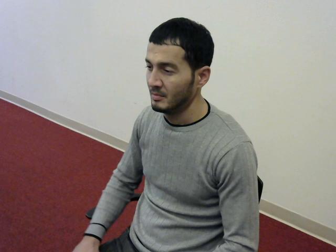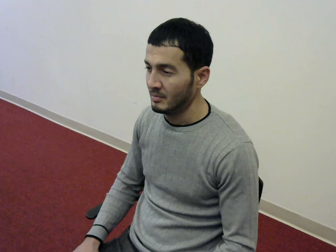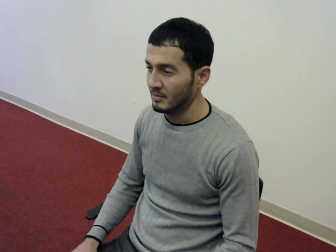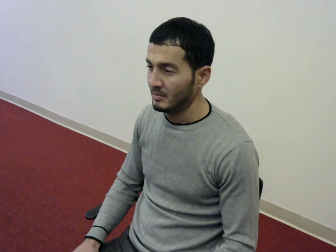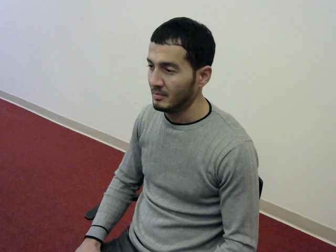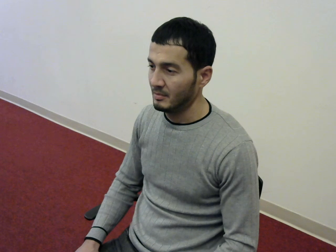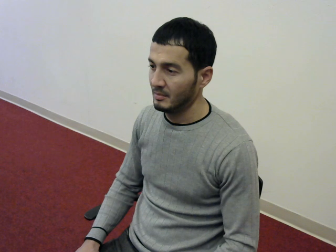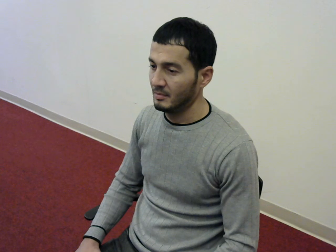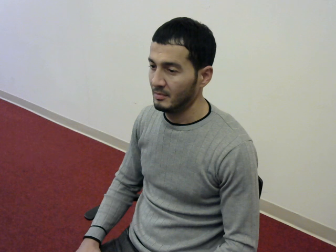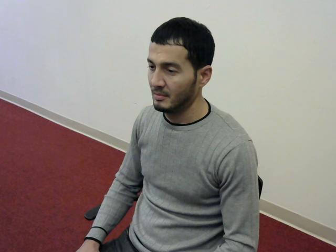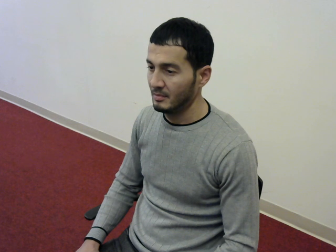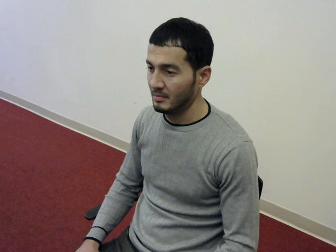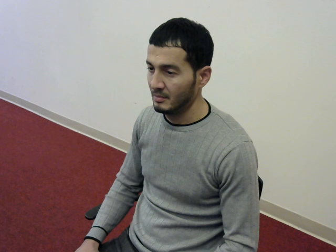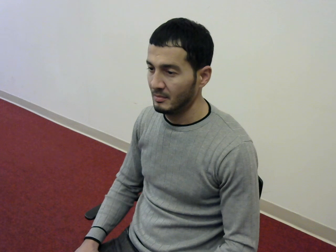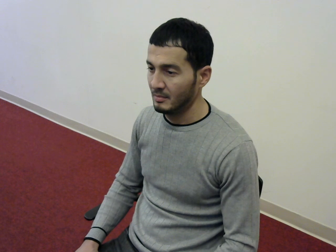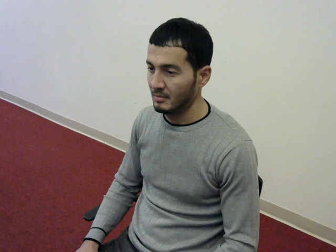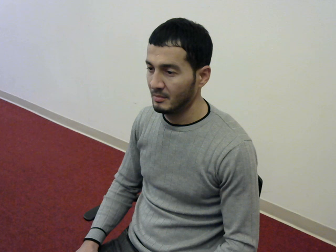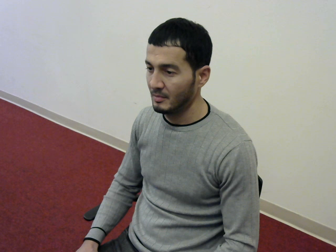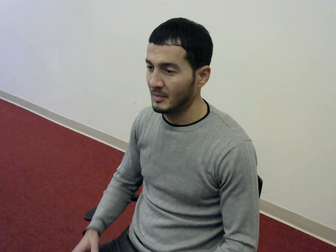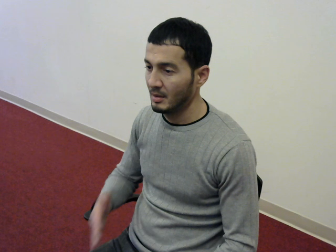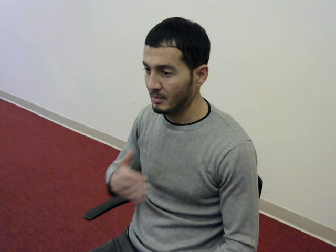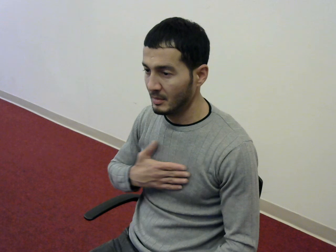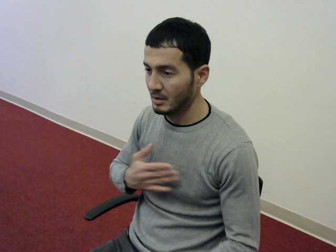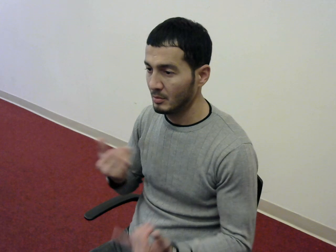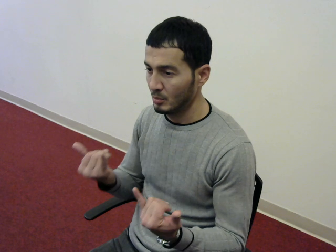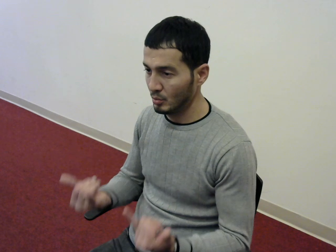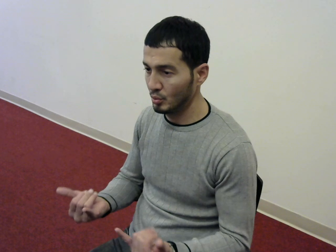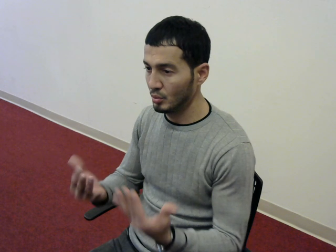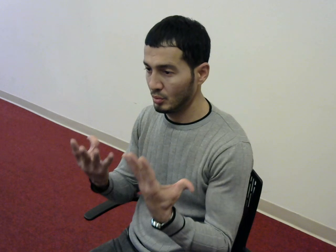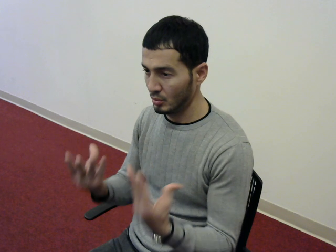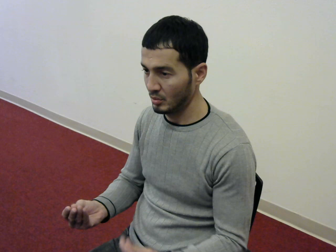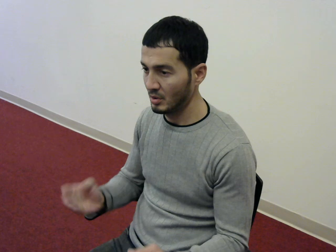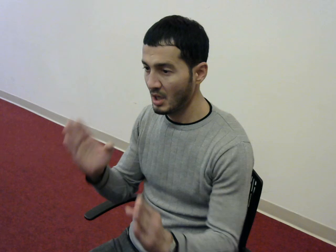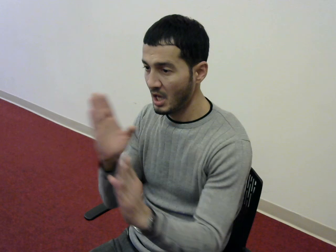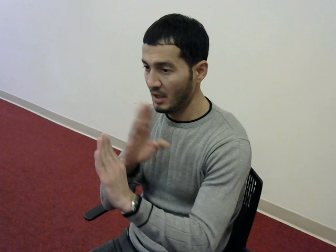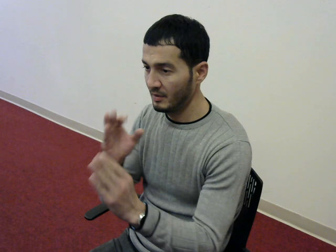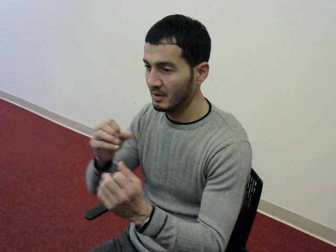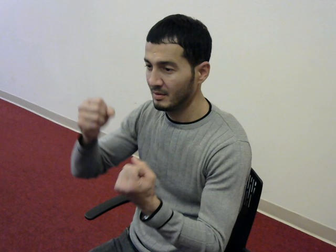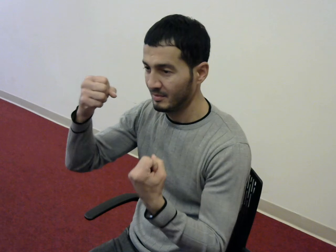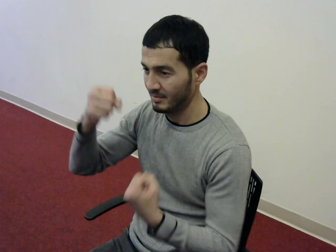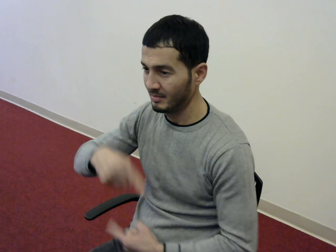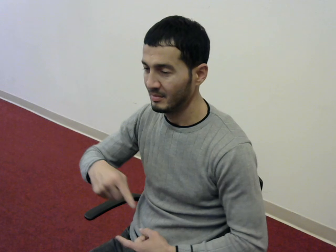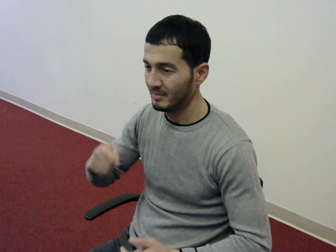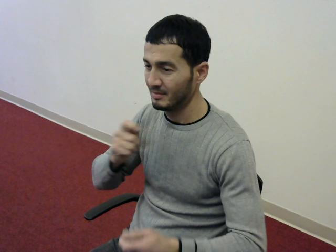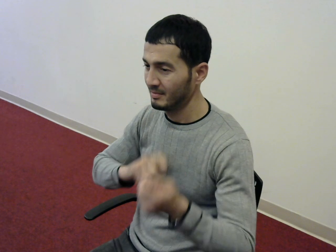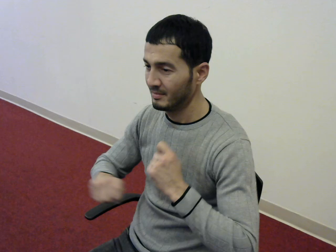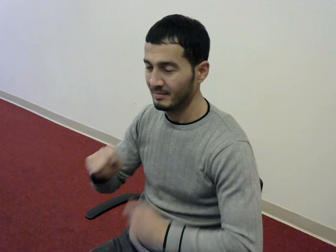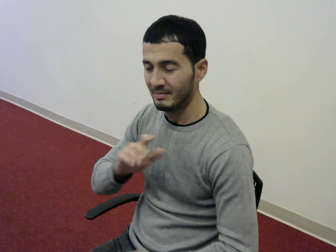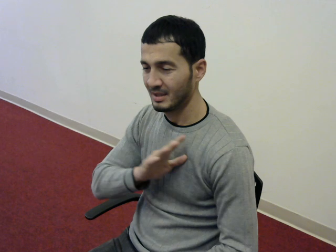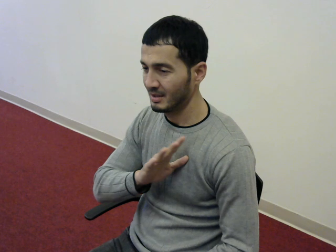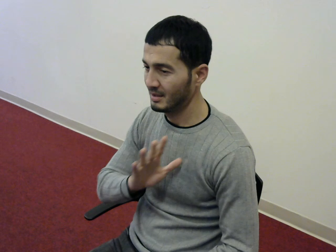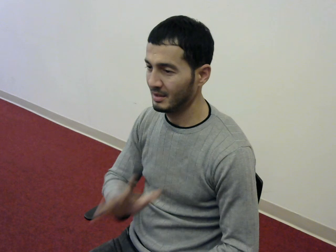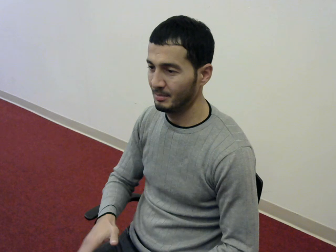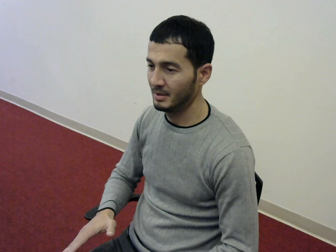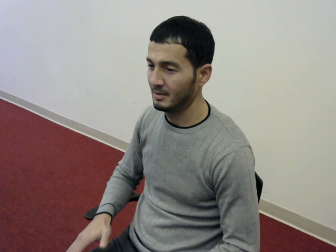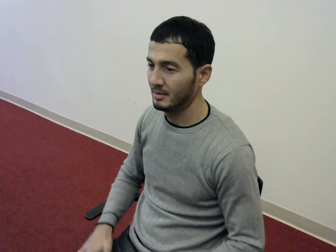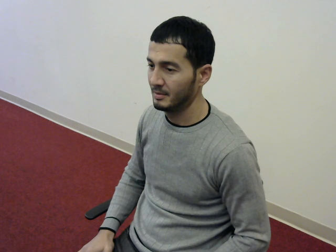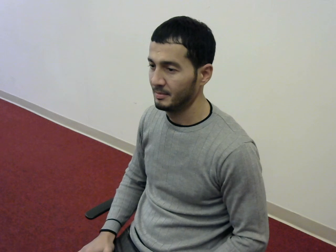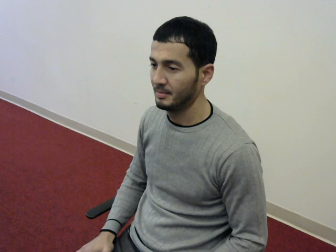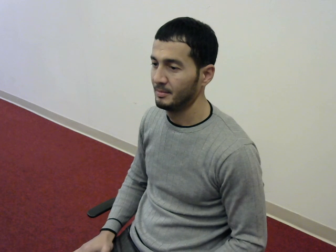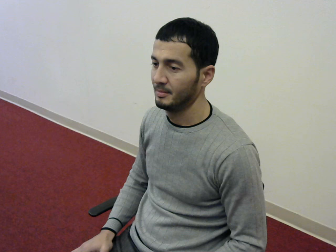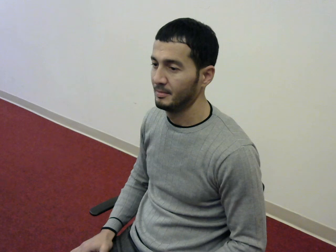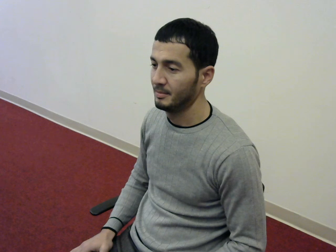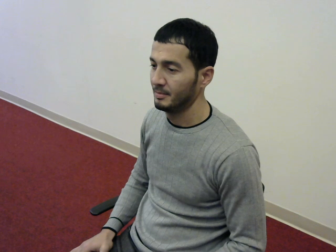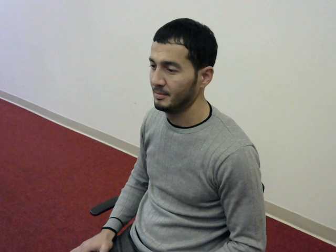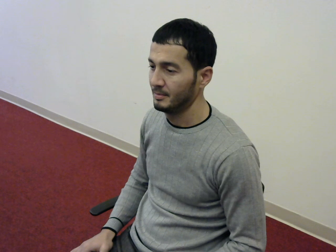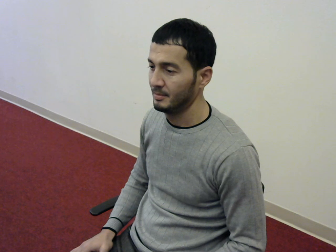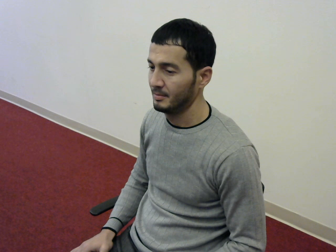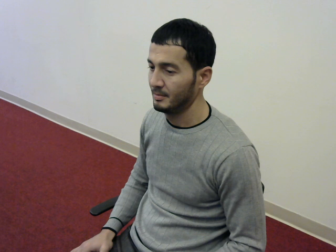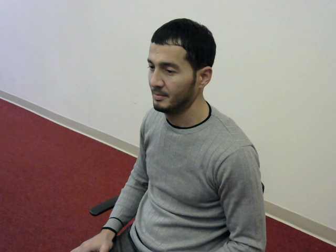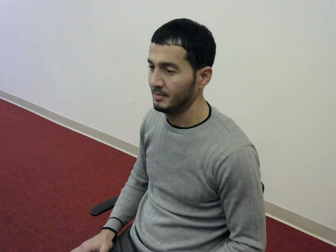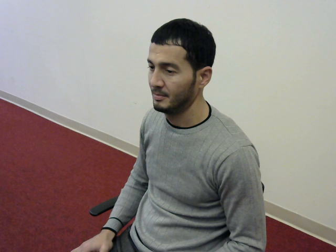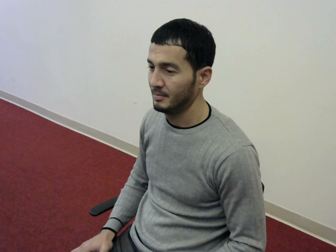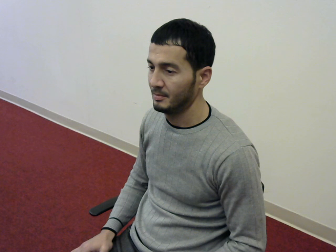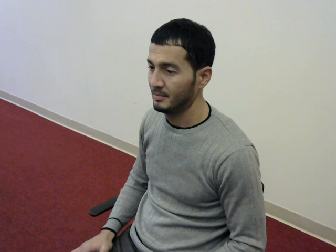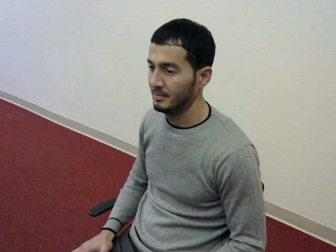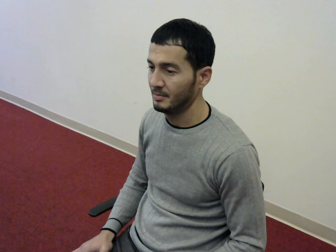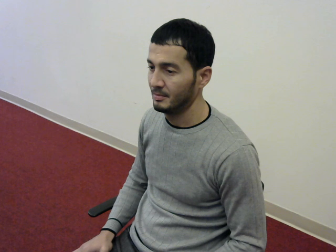Mən bu gün havaya uyğun geyinməmişəm